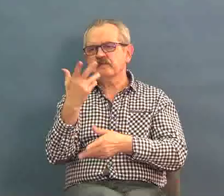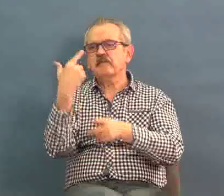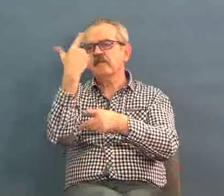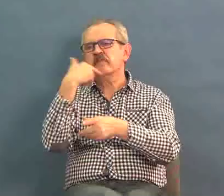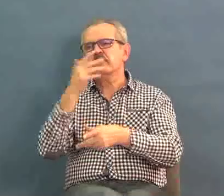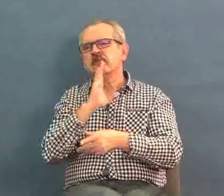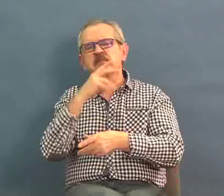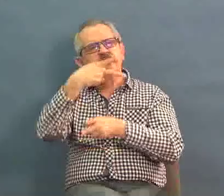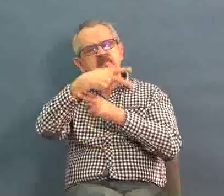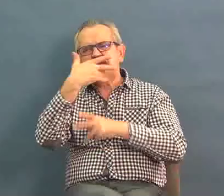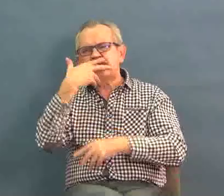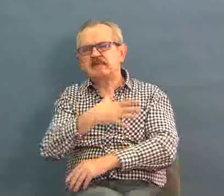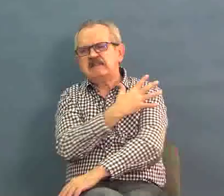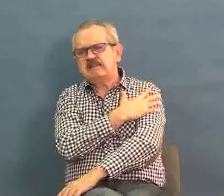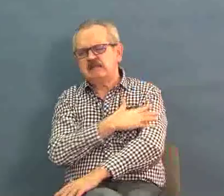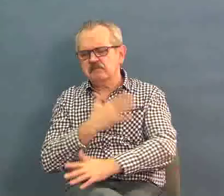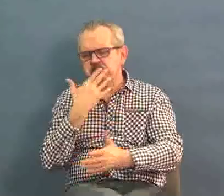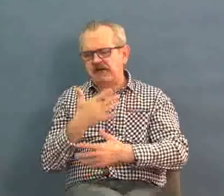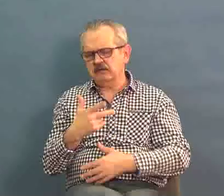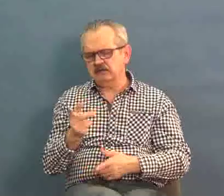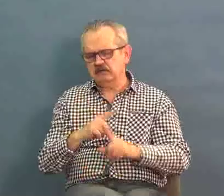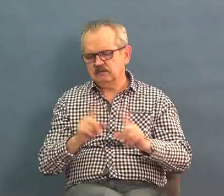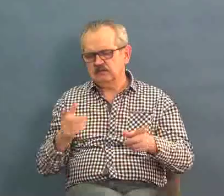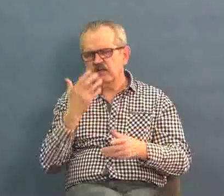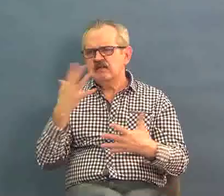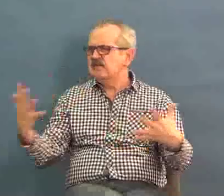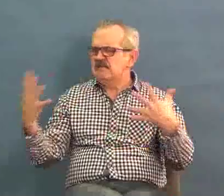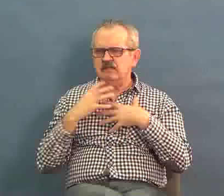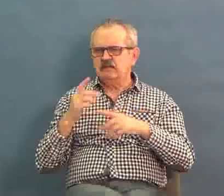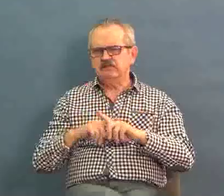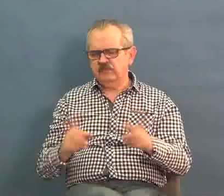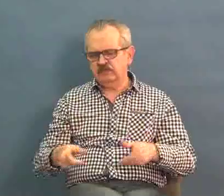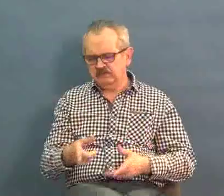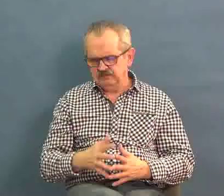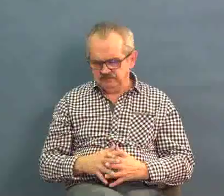Podobnie się dzieje gdy słońce mocno grzeje skórę. Wtedy można się poparzyć i dlatego nie wolno na ten teren wchodzić.